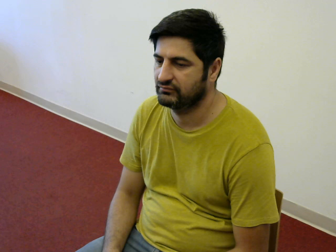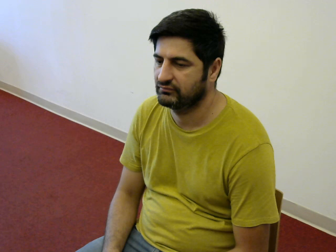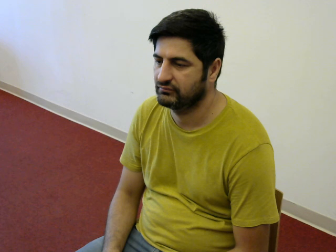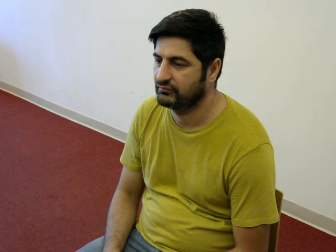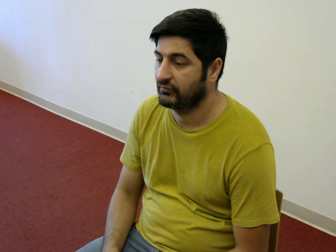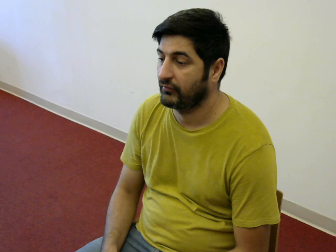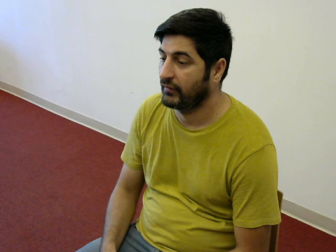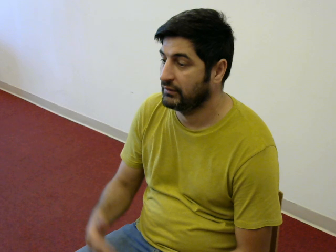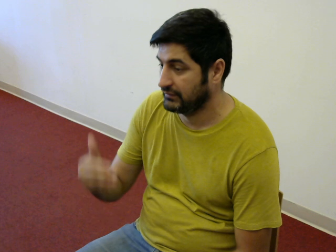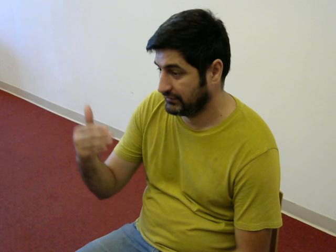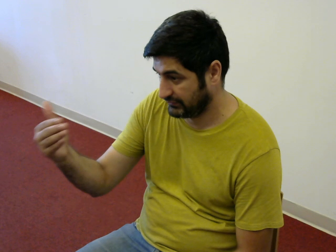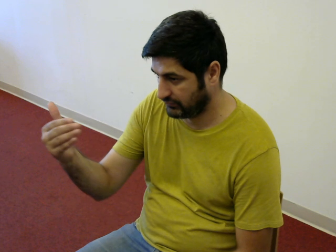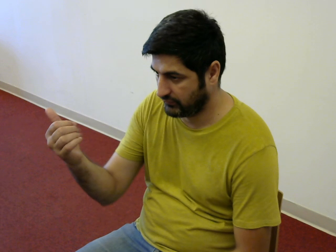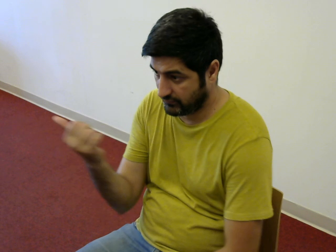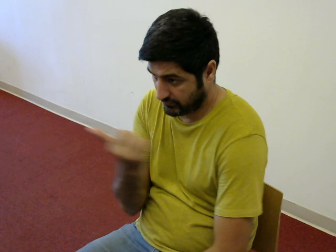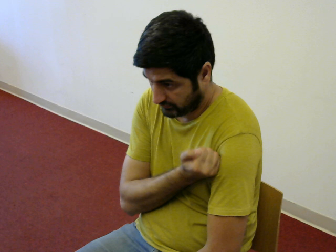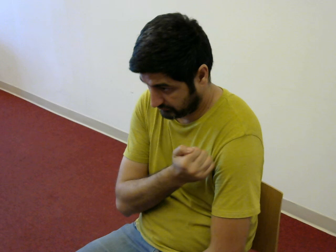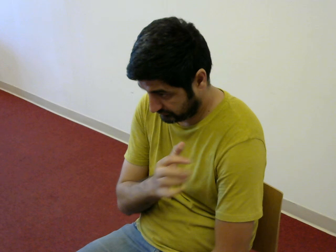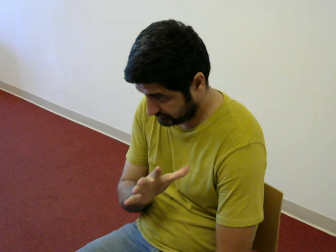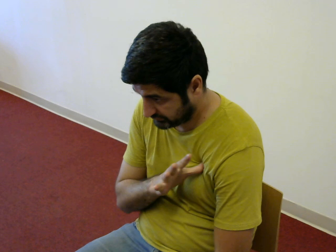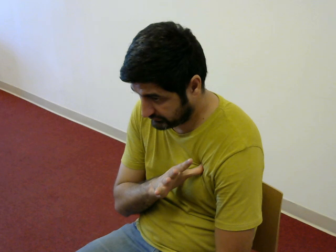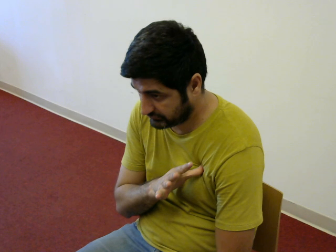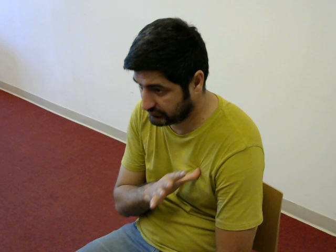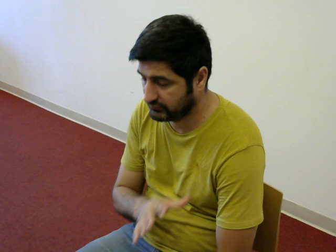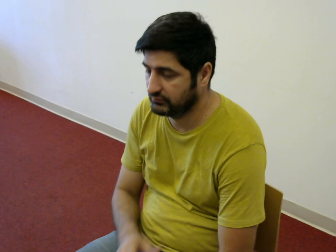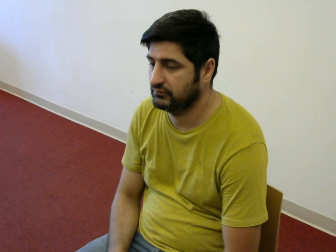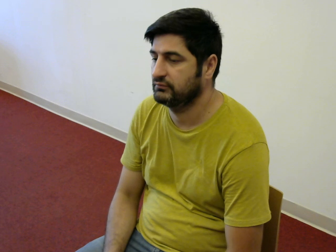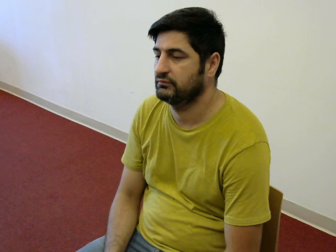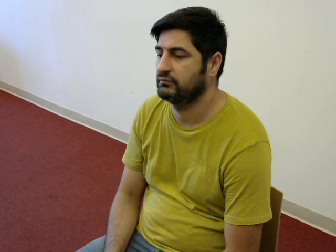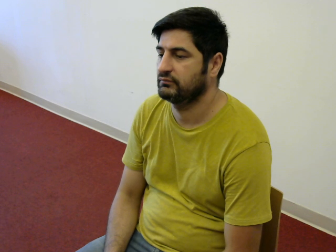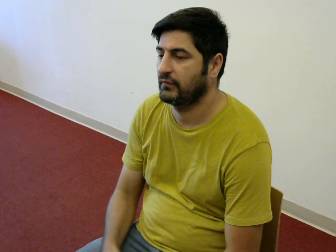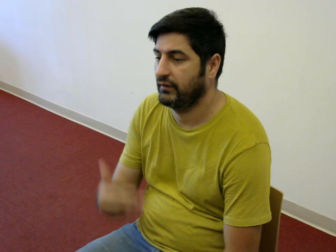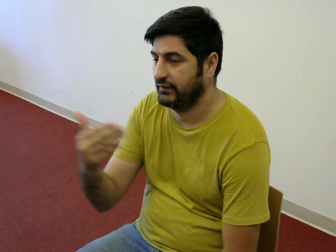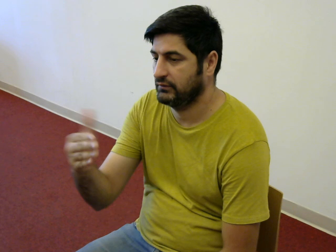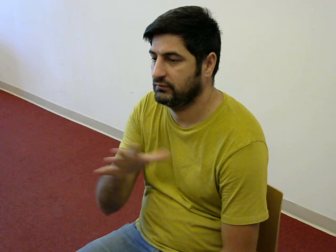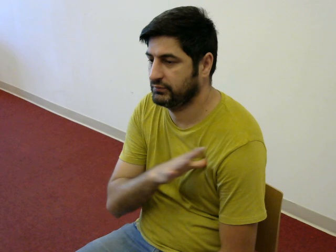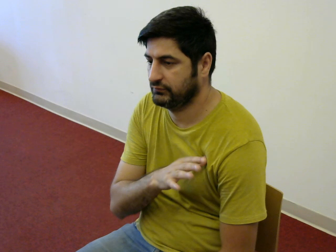Siz vaksin vurdurmusuzmu?